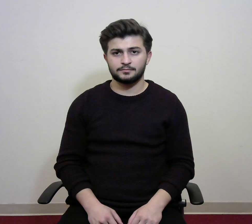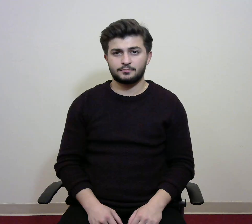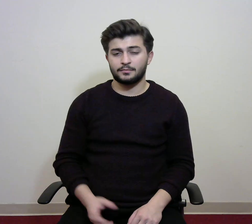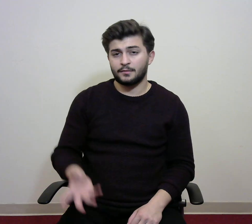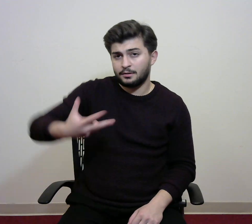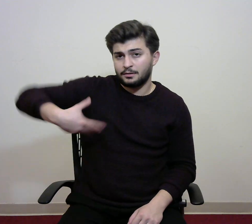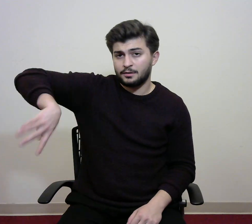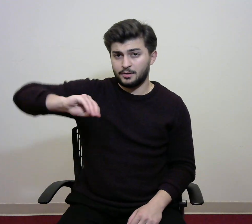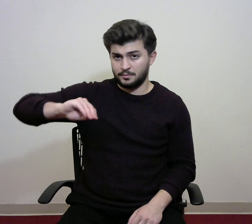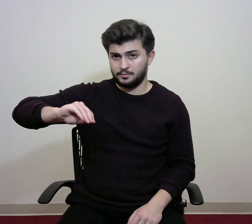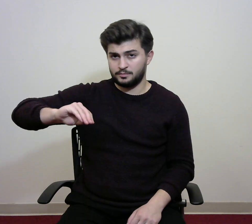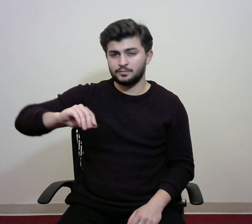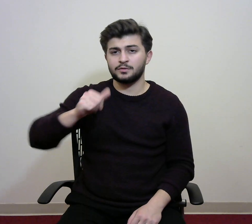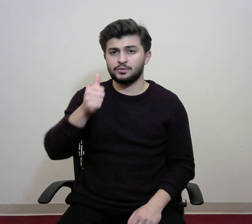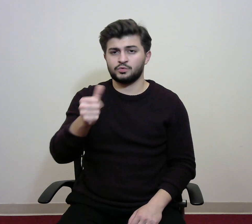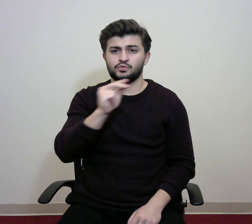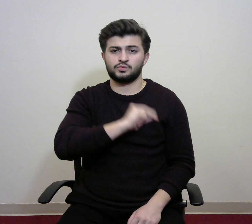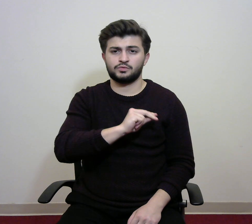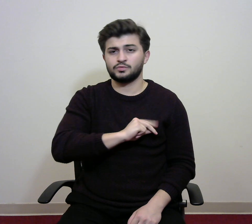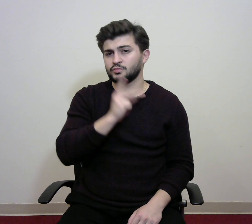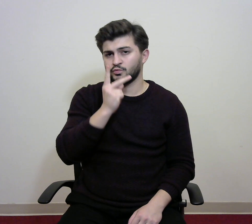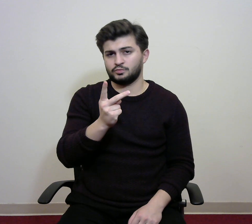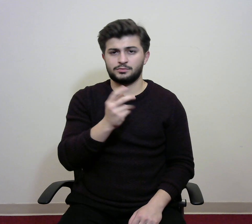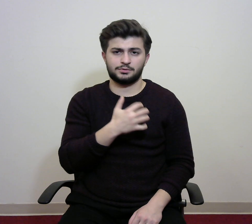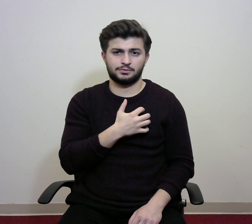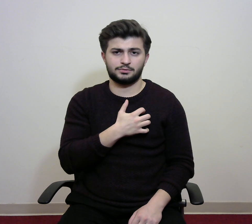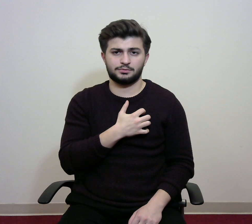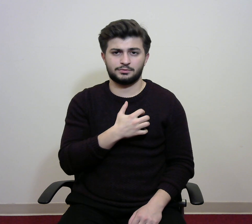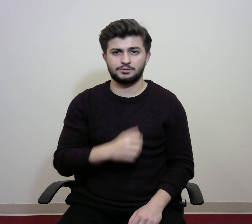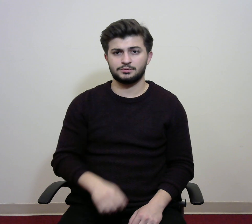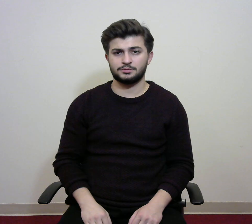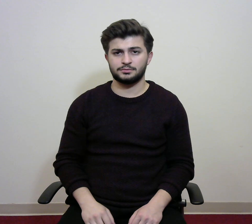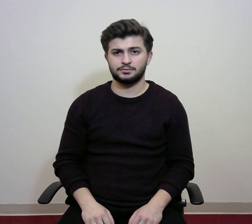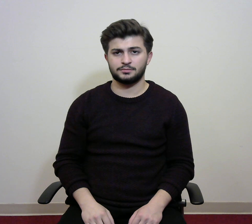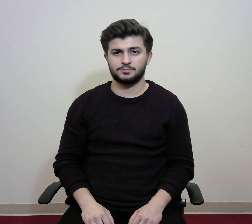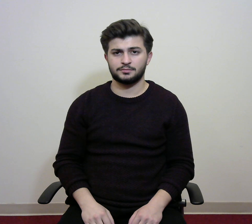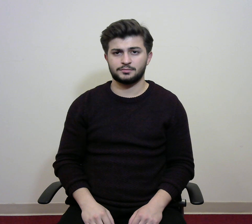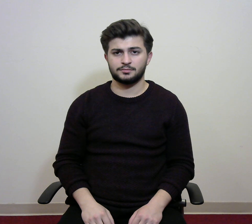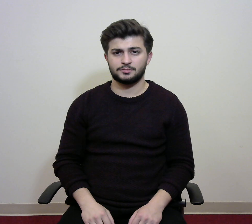Hamı yaxşı işlər görmək istəyir